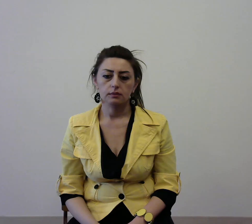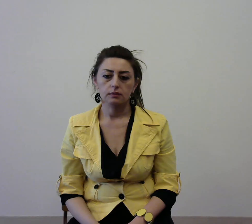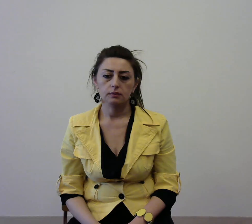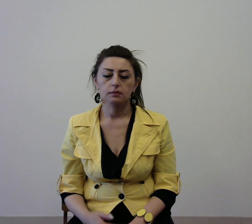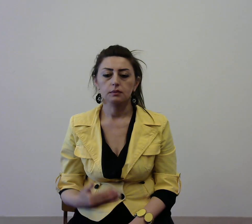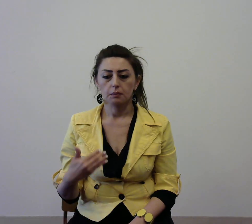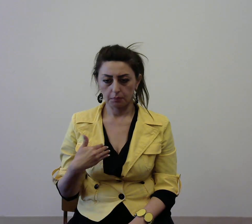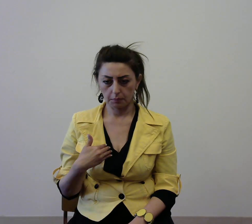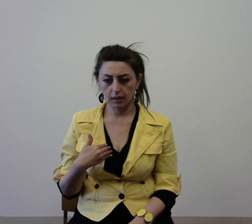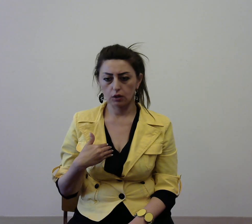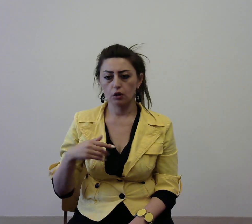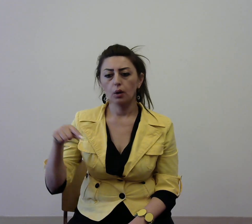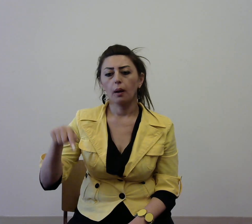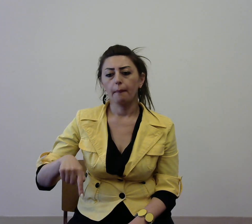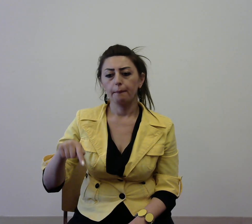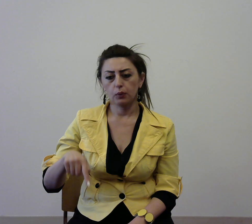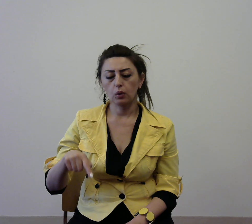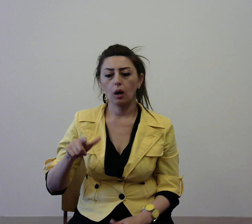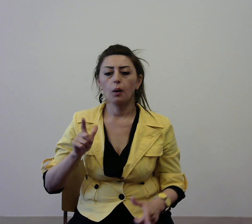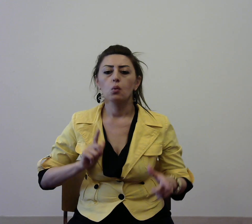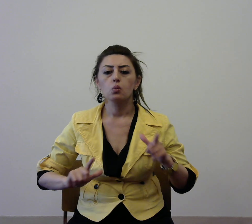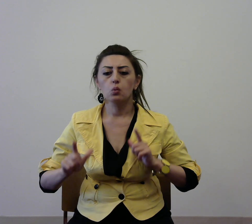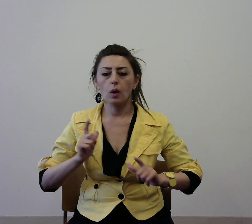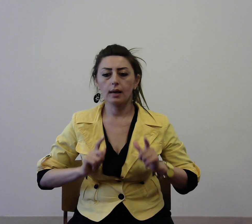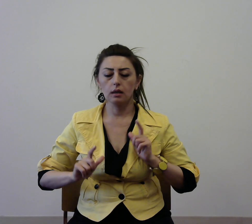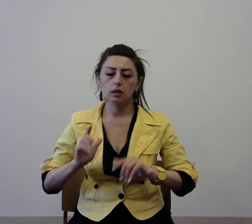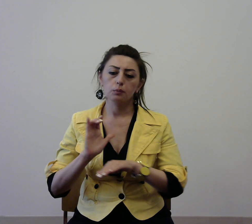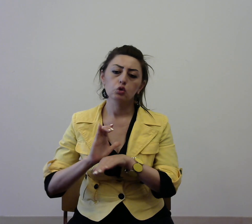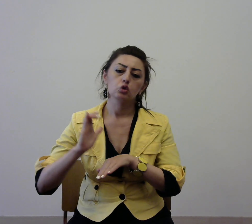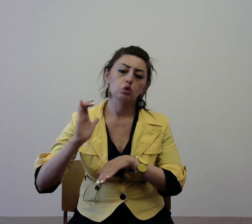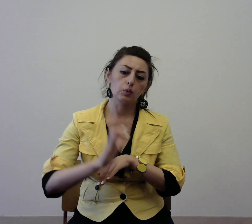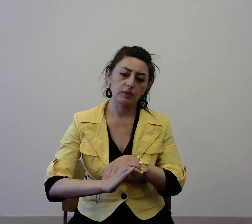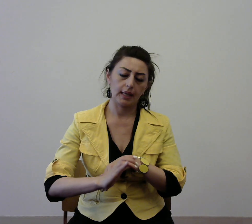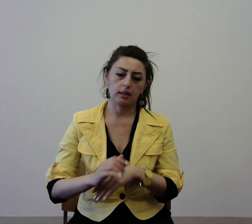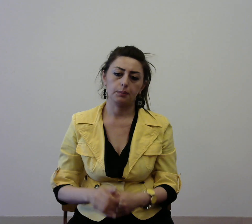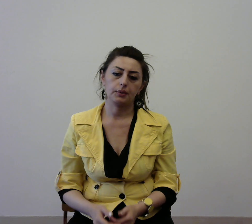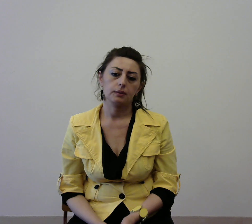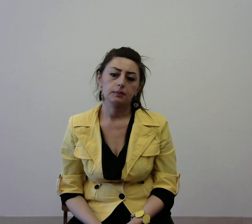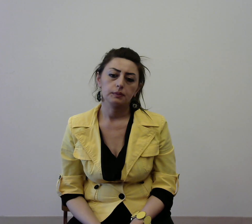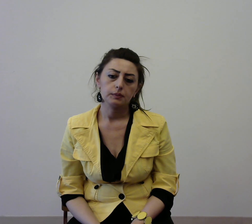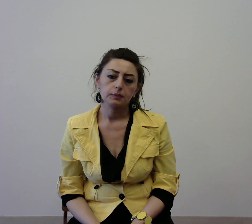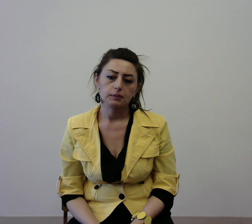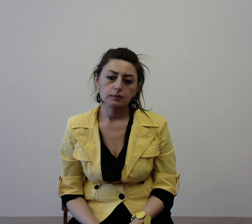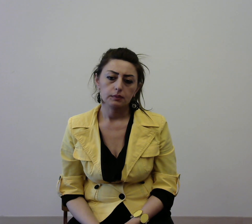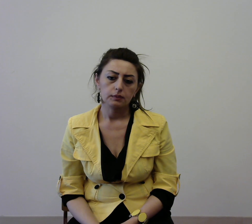Məni bura müəllim göndərib